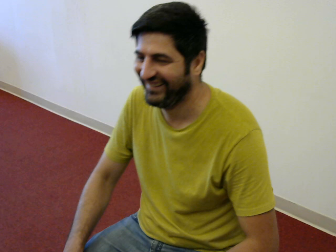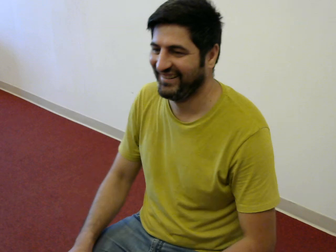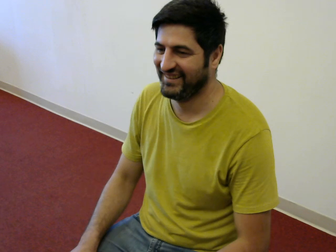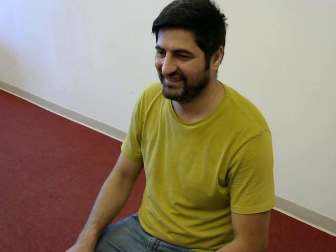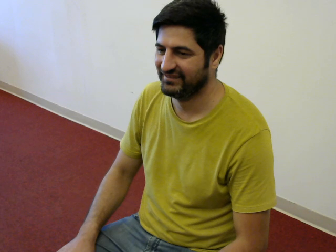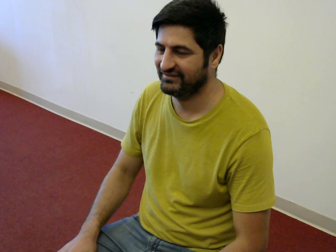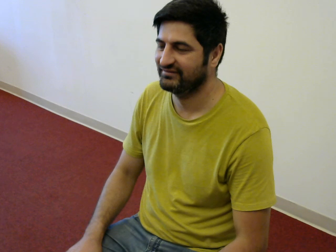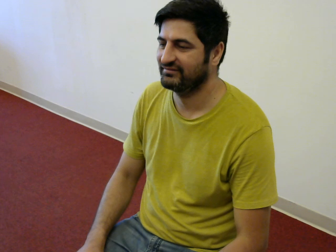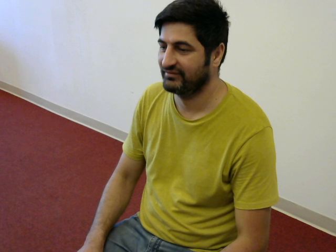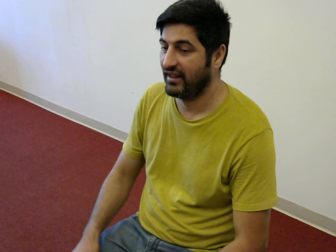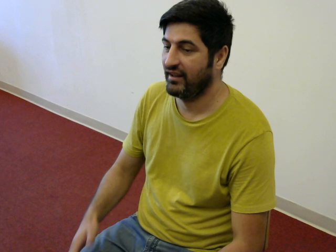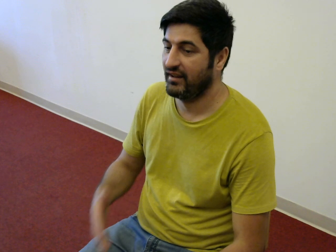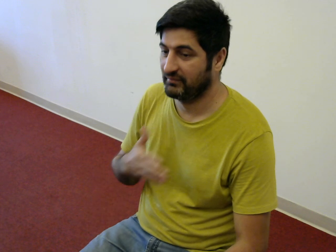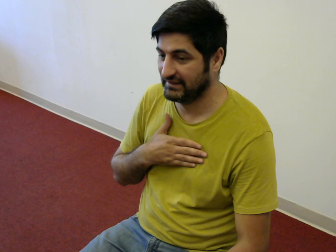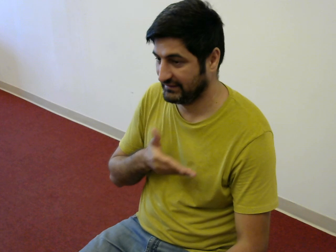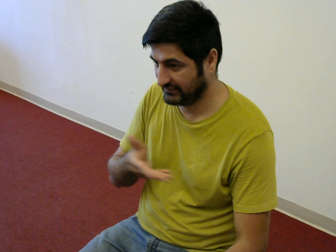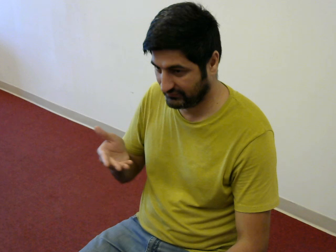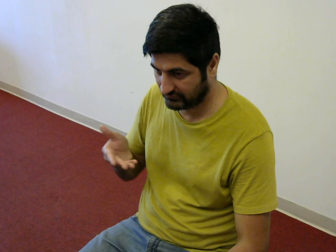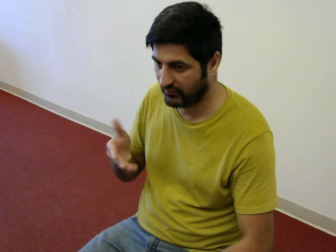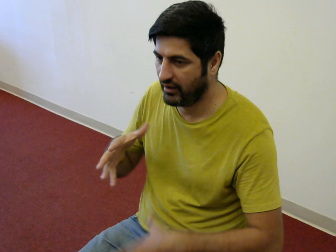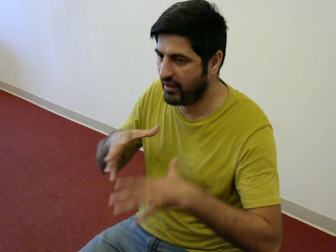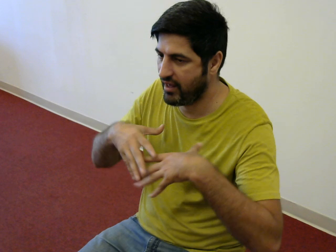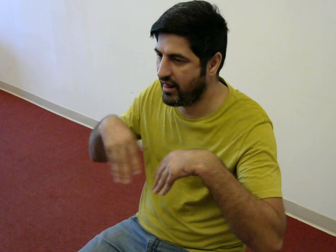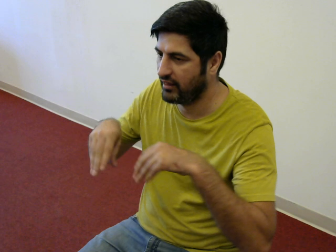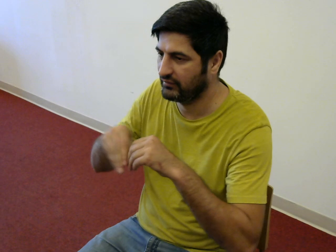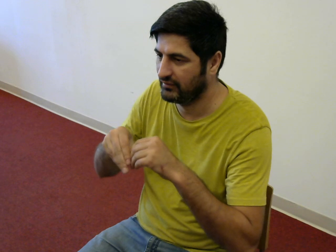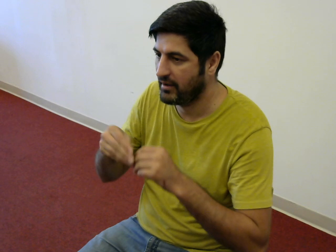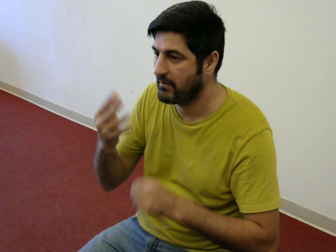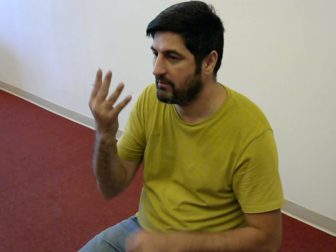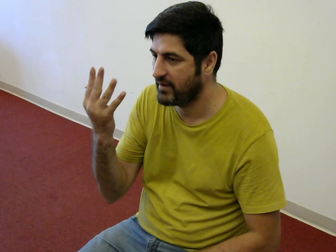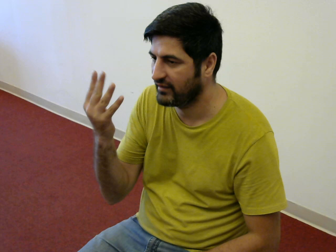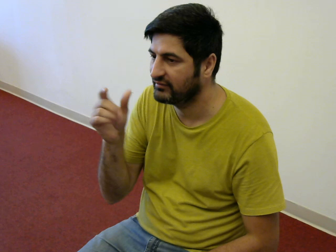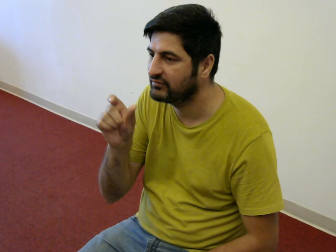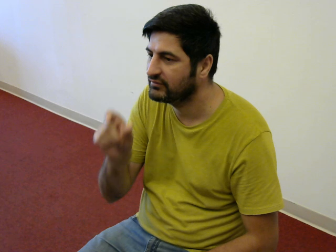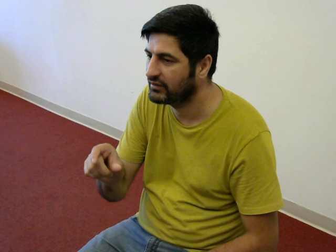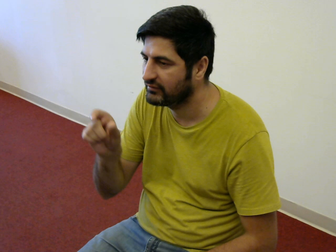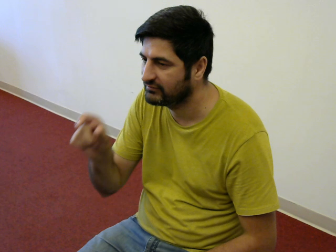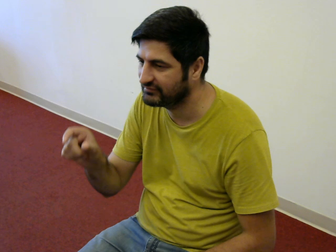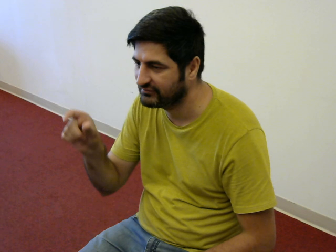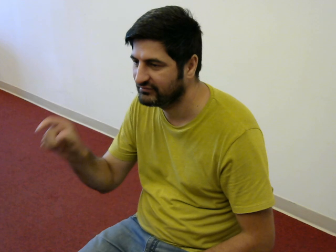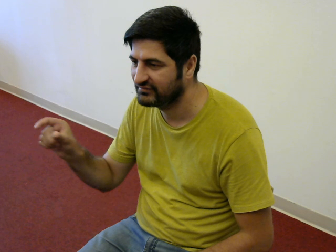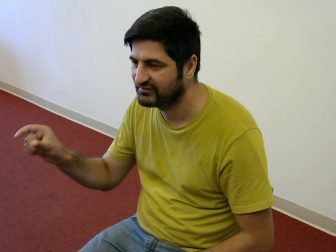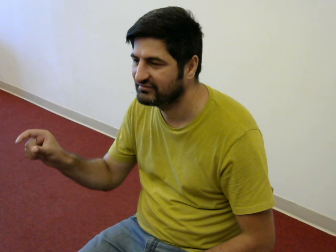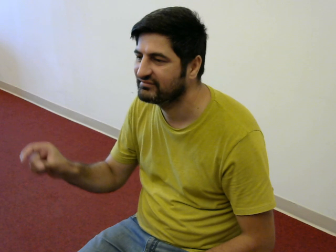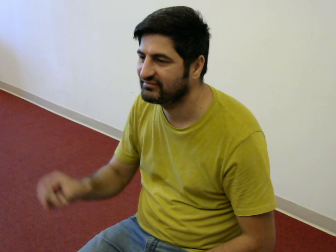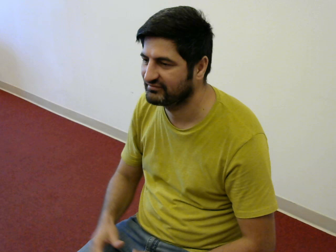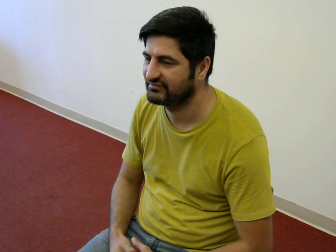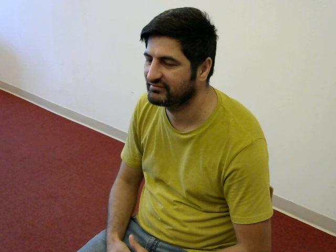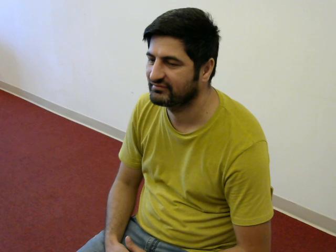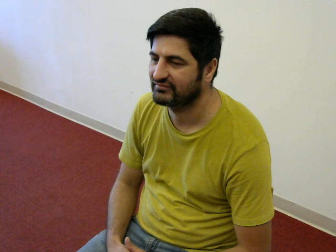Biz ailədə 5 nəfərik